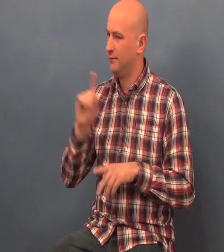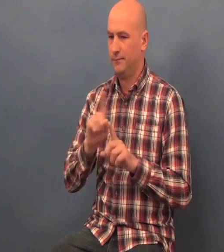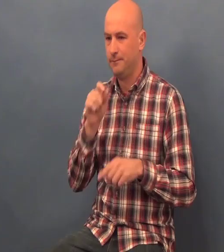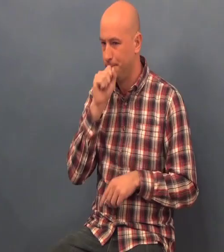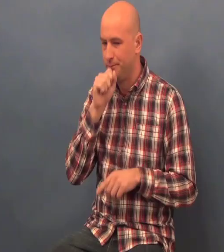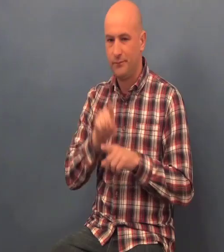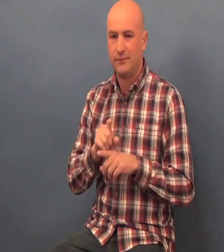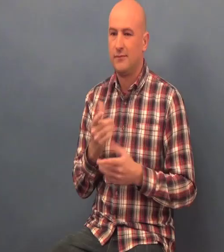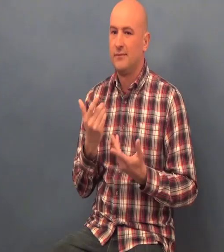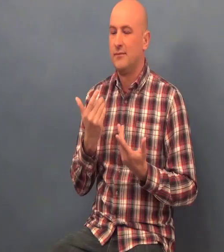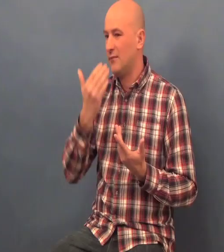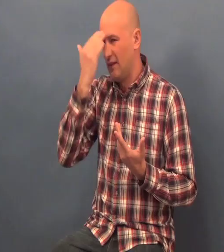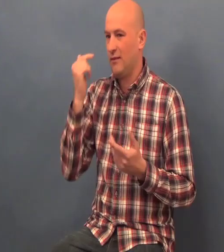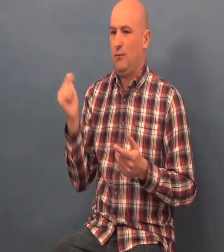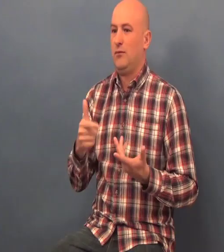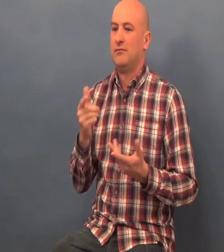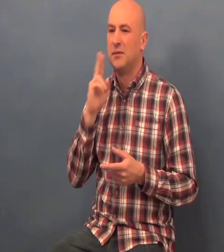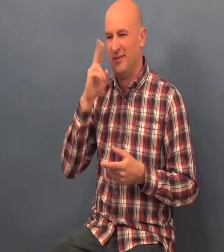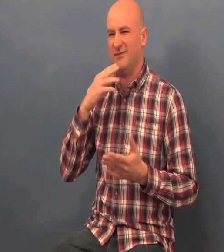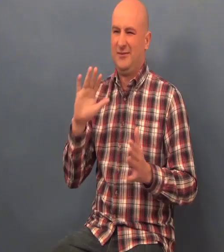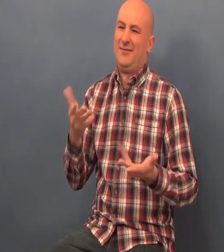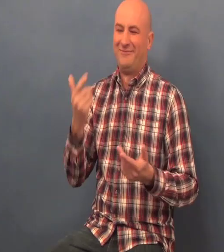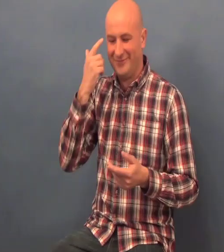Nie ma tam ani słowa o rodzinie.